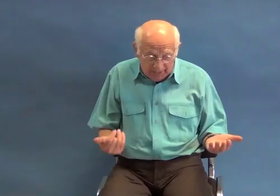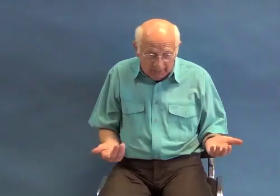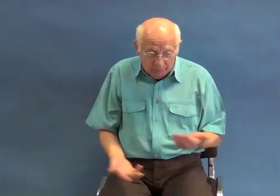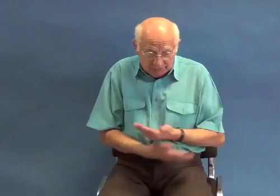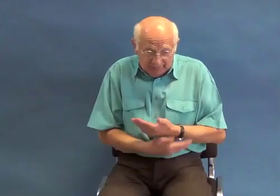Nie wiem.